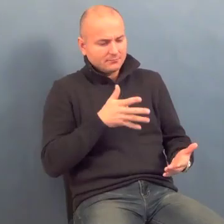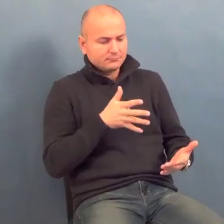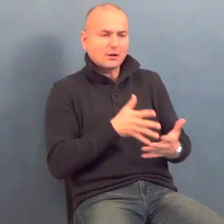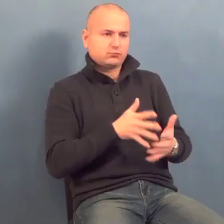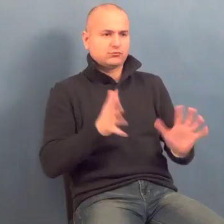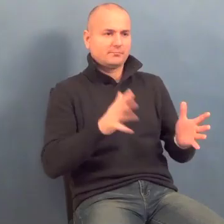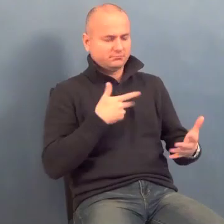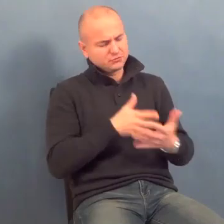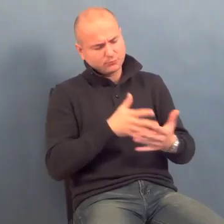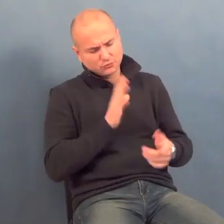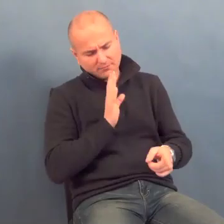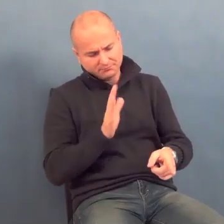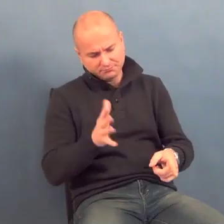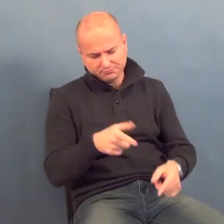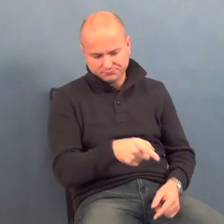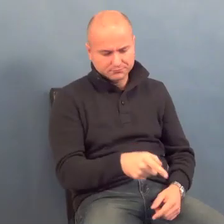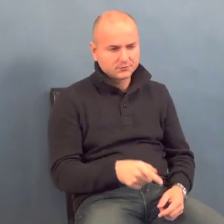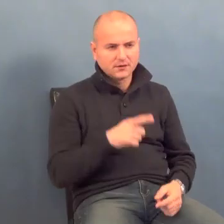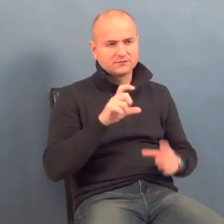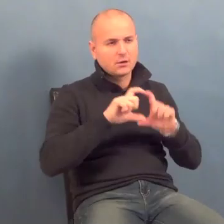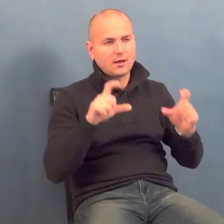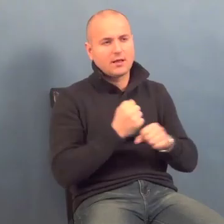Ale tak to oceniam.